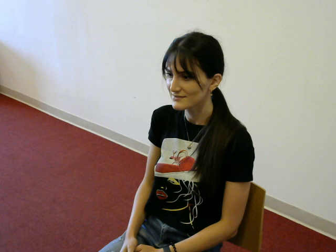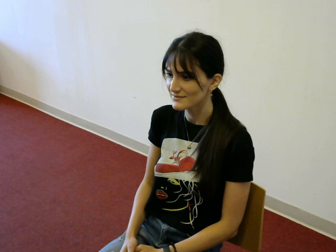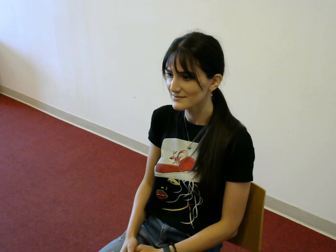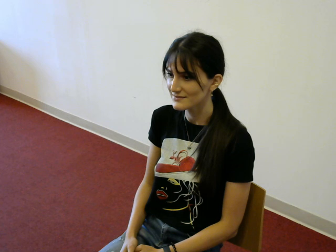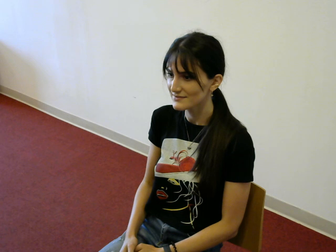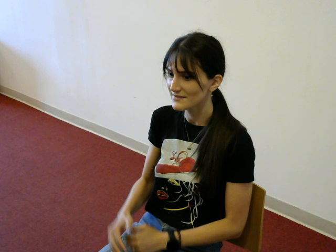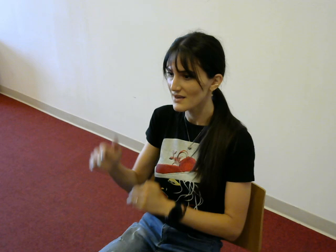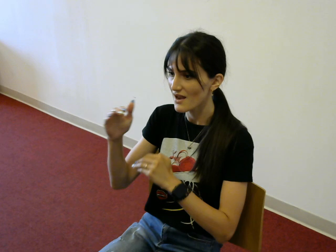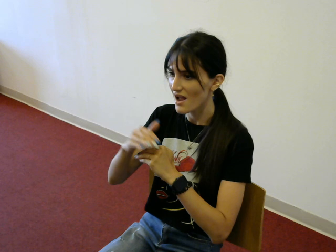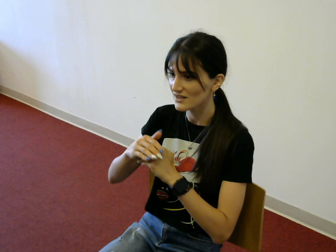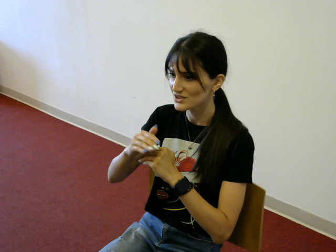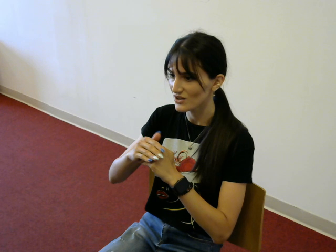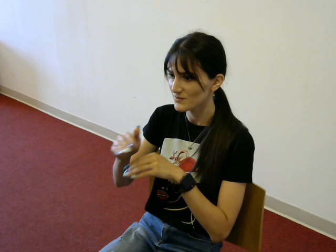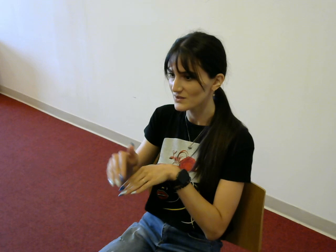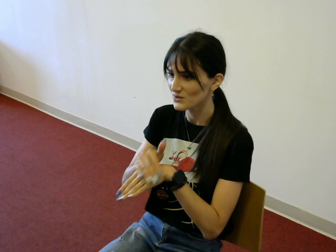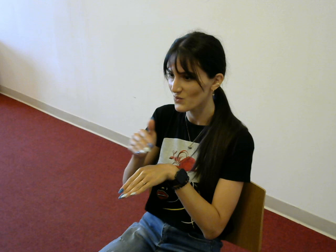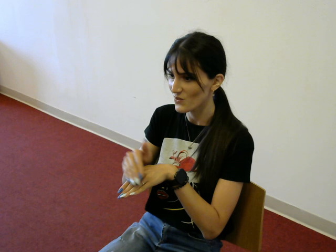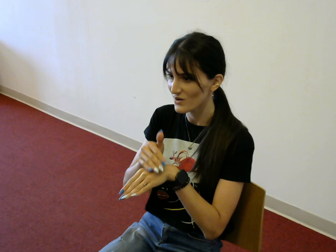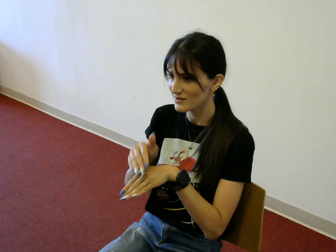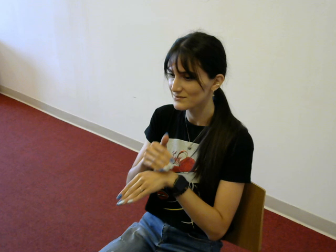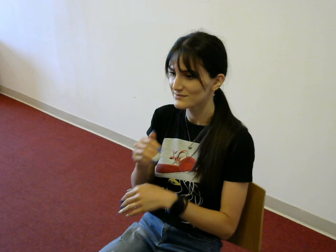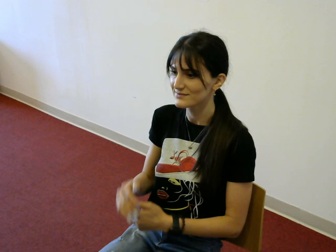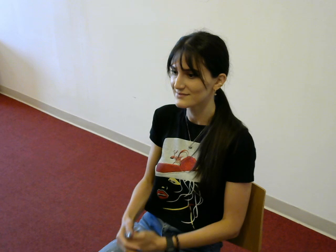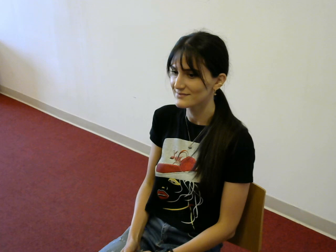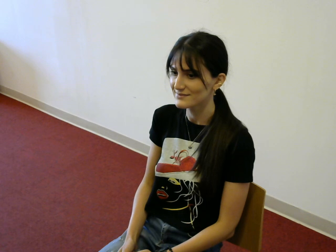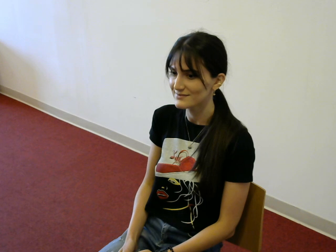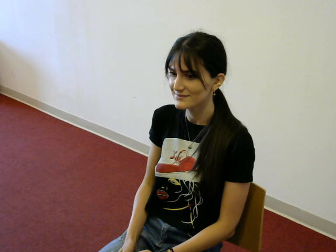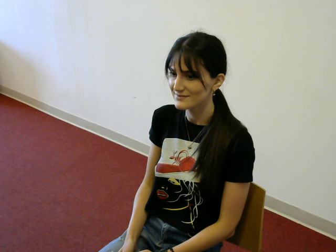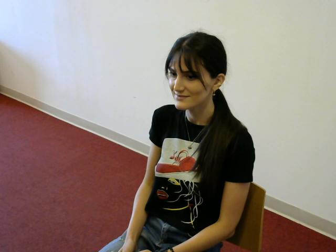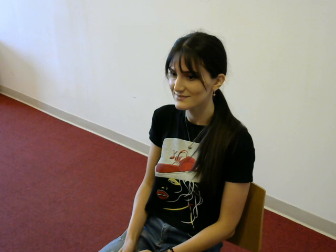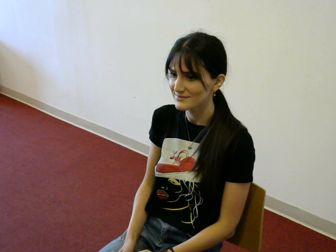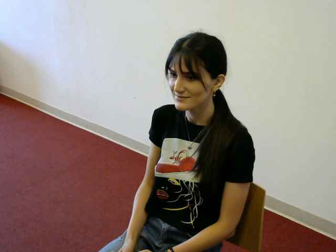Axşamınız xeyir